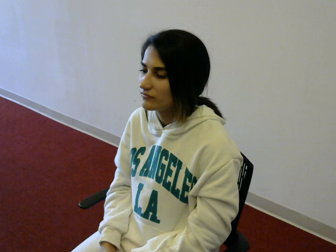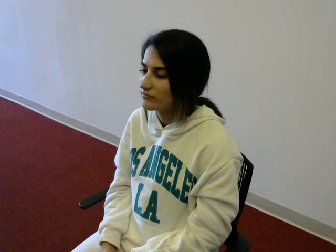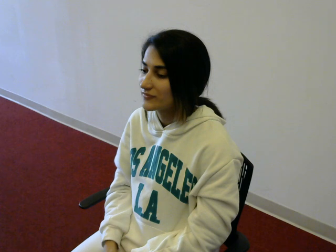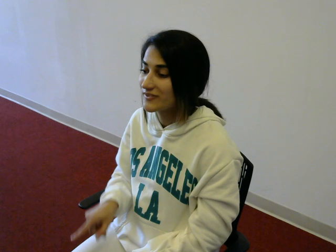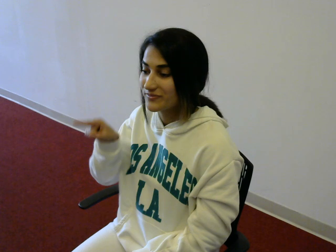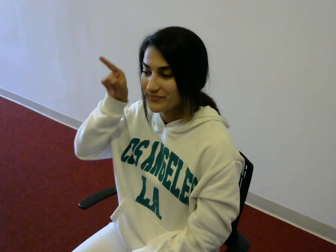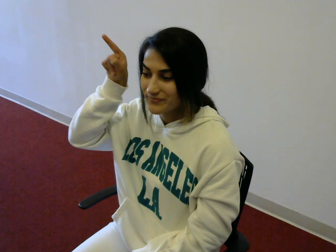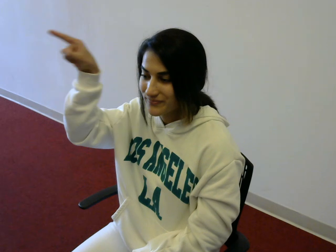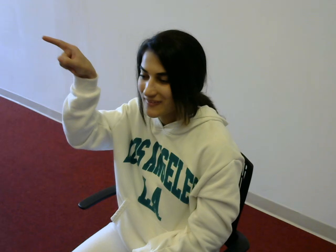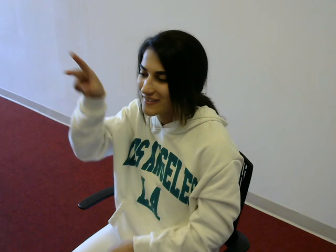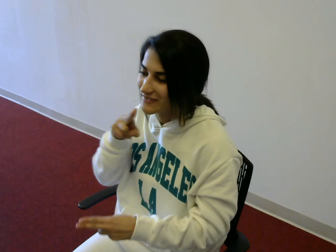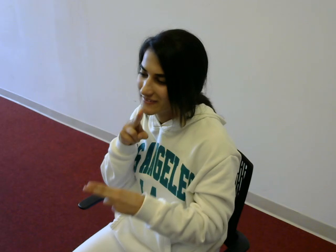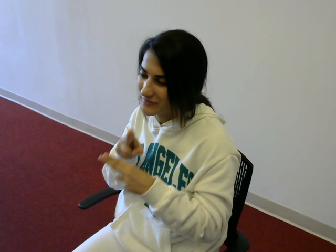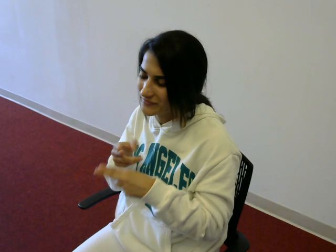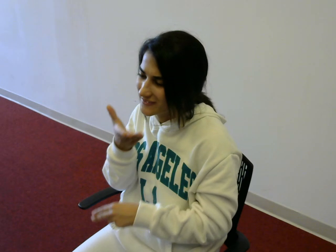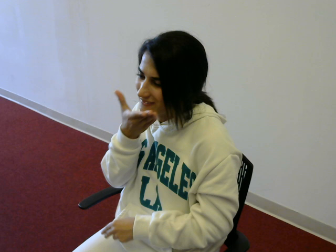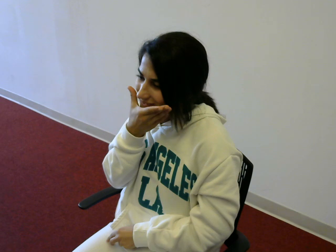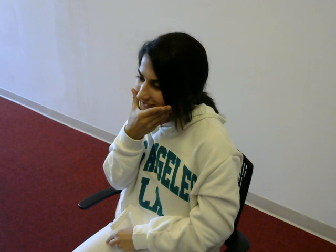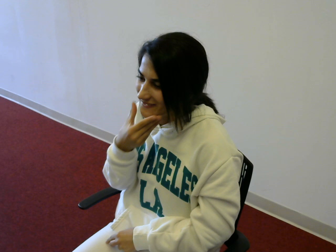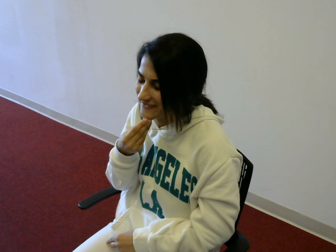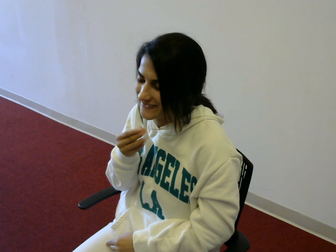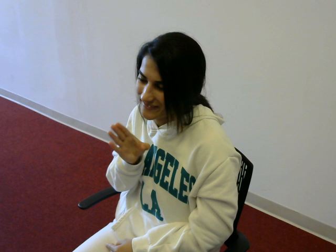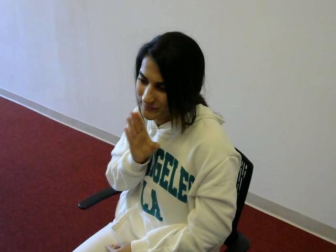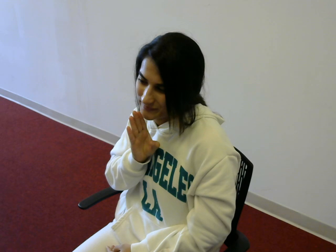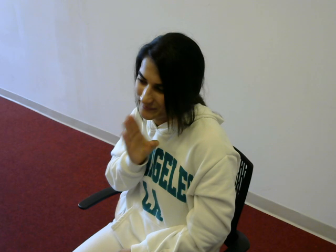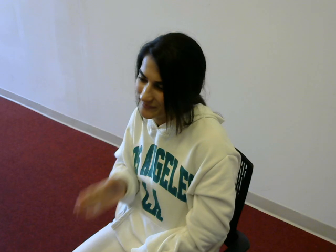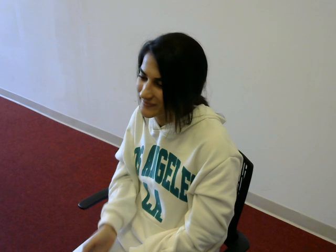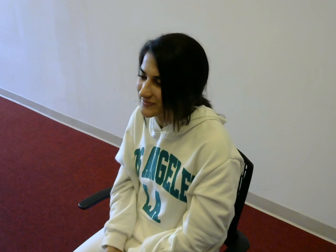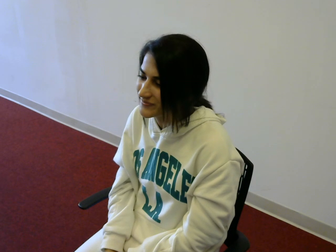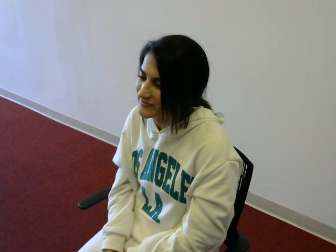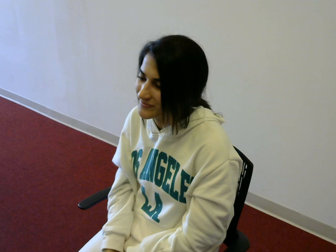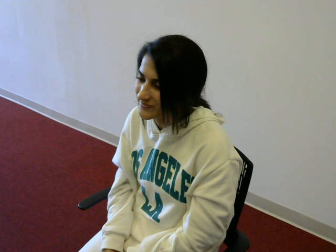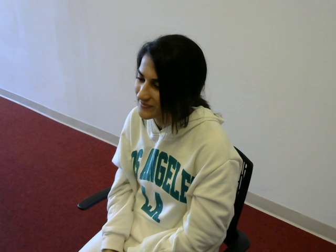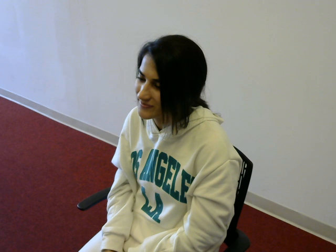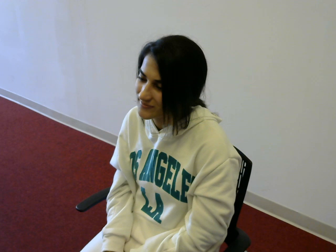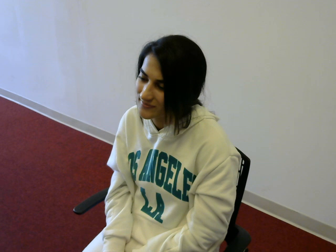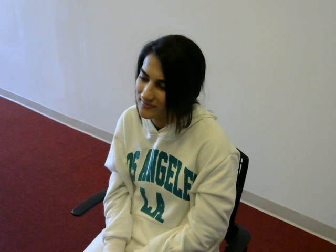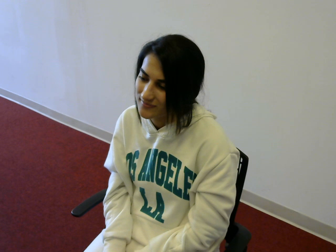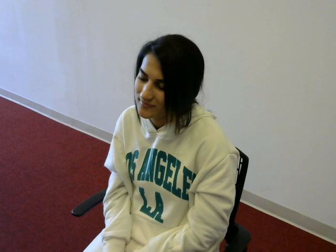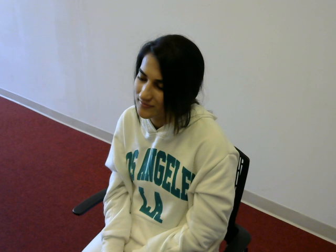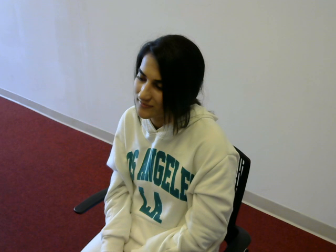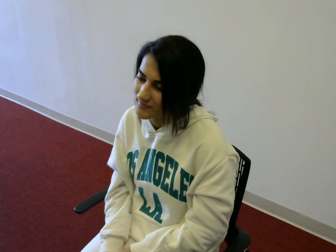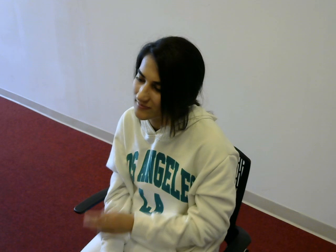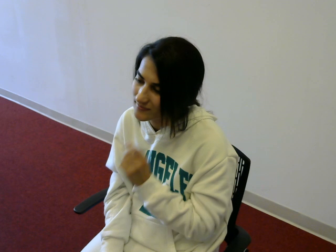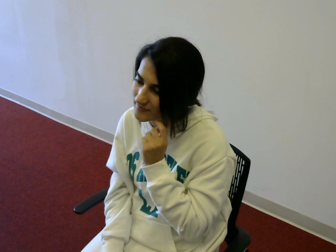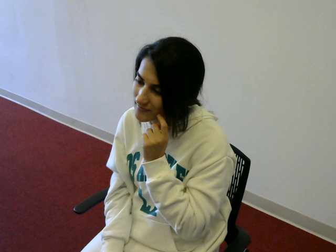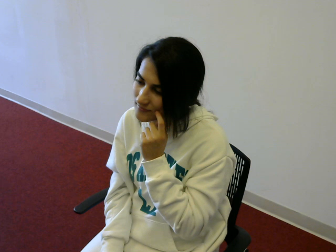Onun bacısı gözəl qızdır